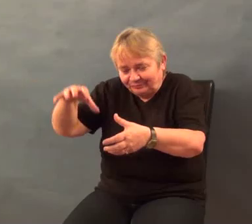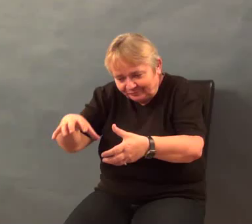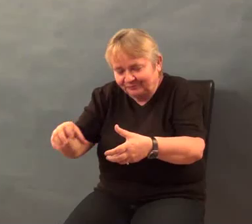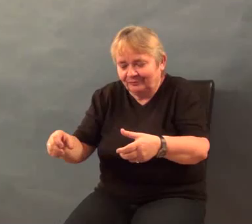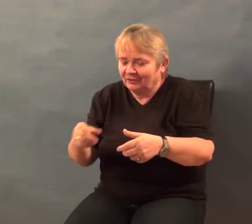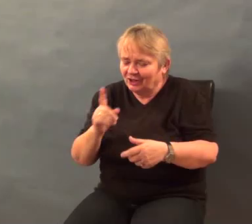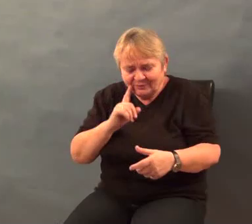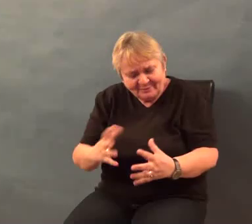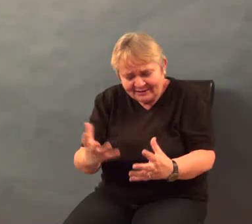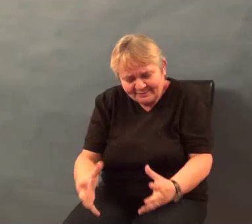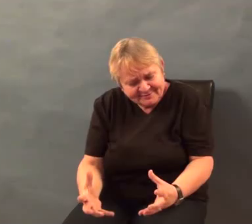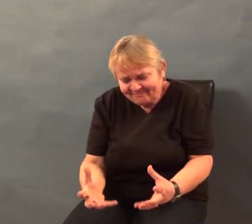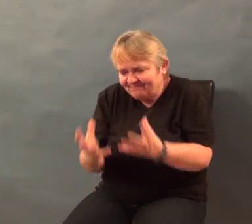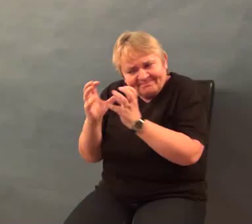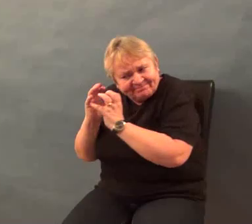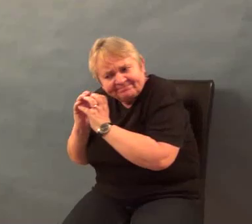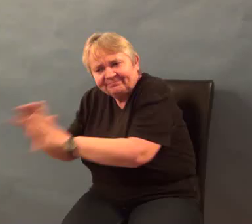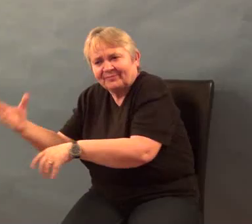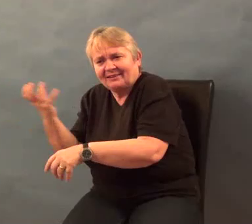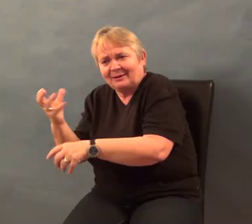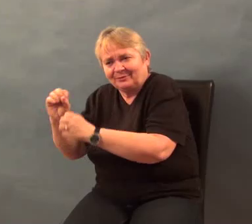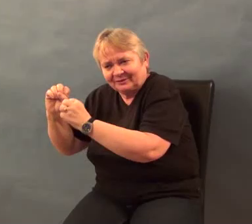Chłopiec podnosi i wyrzuca kamień.